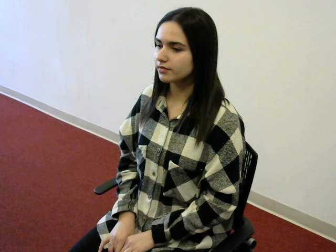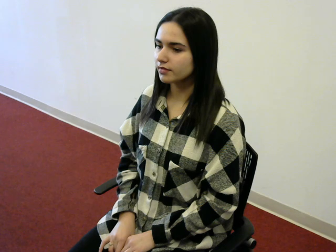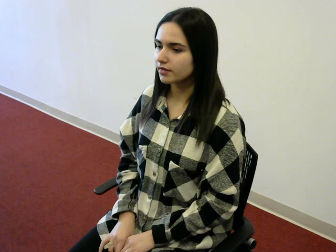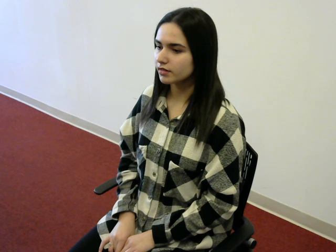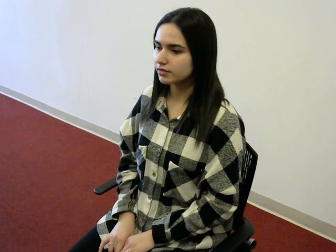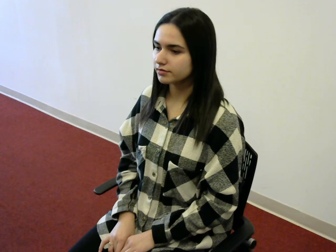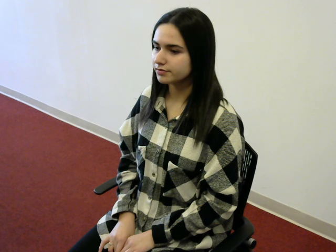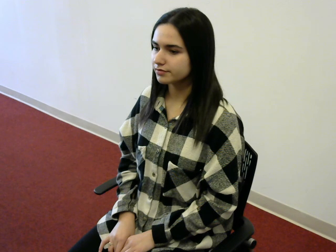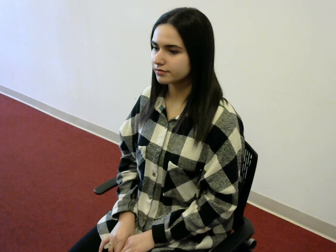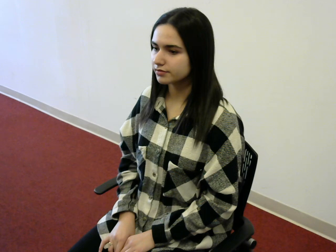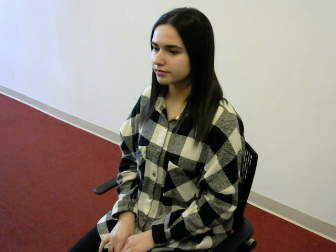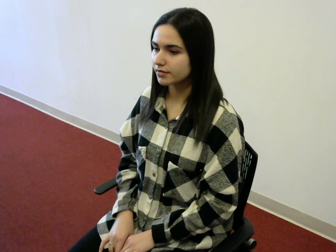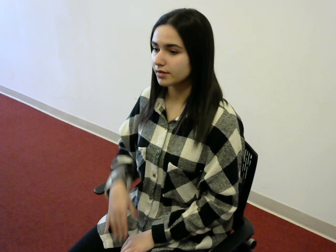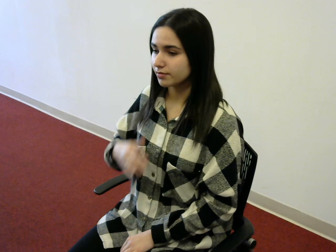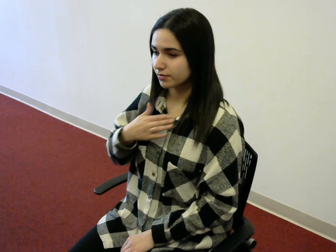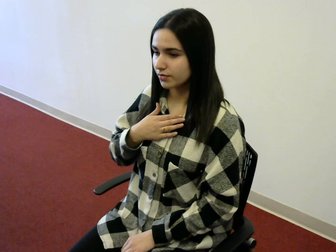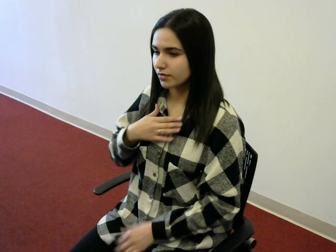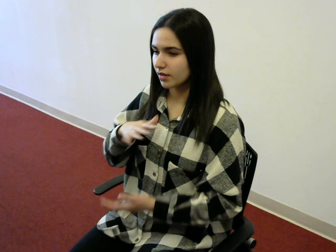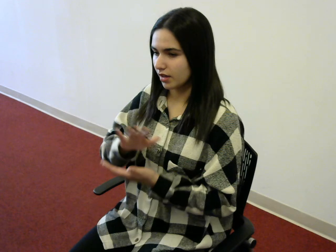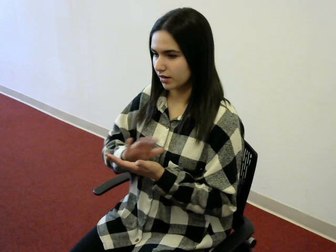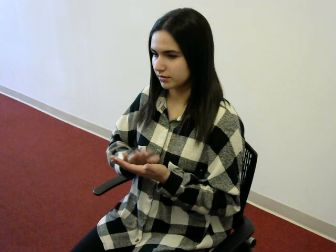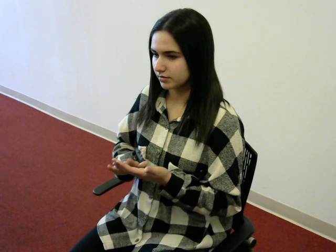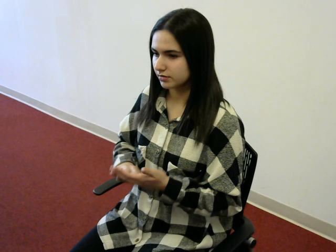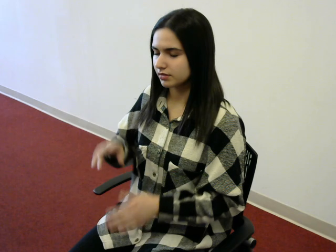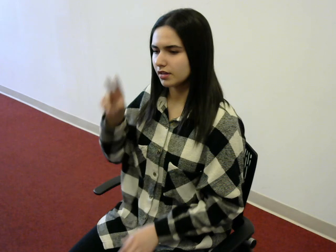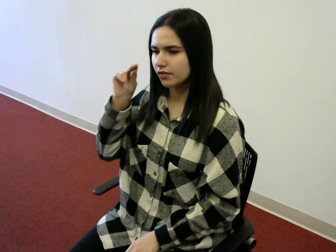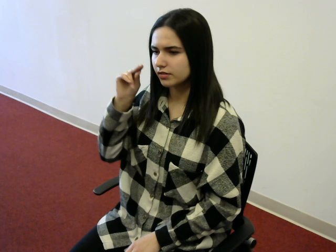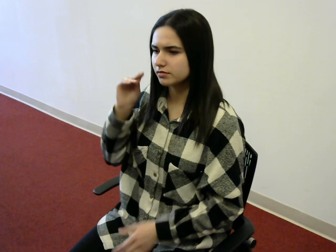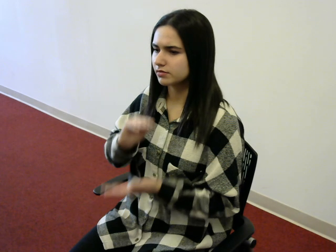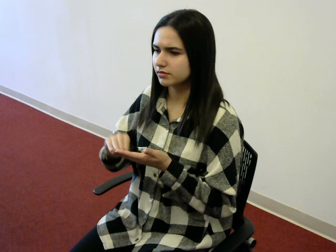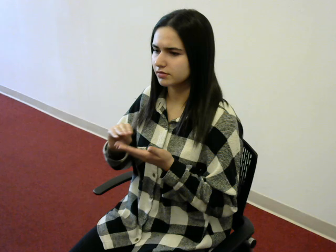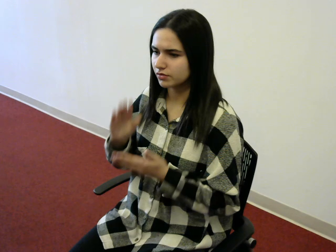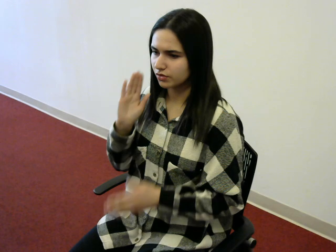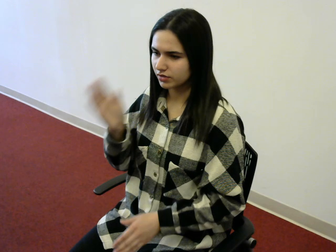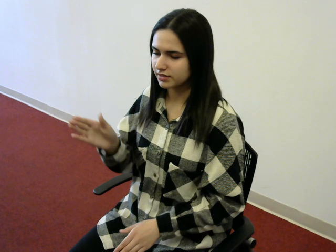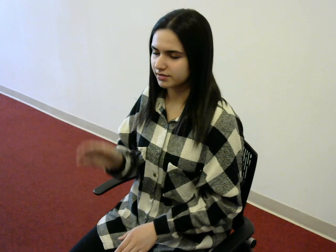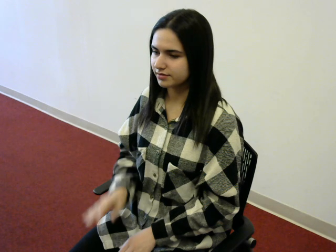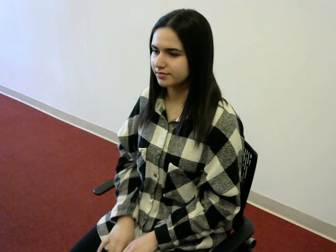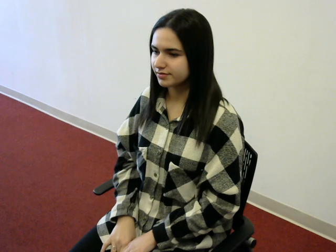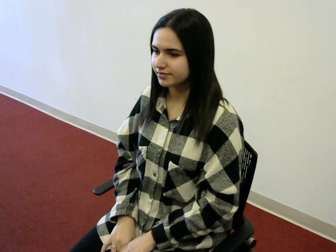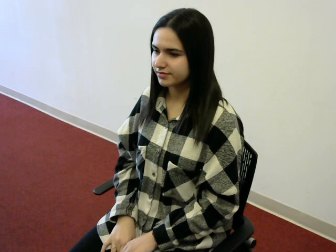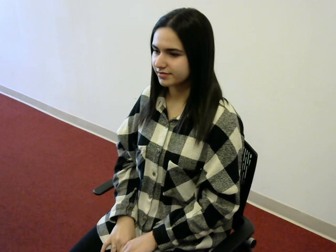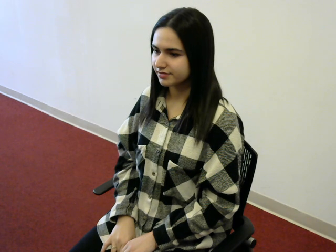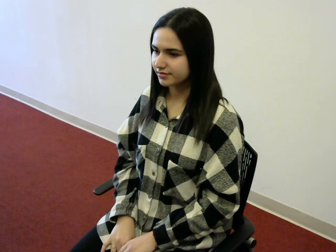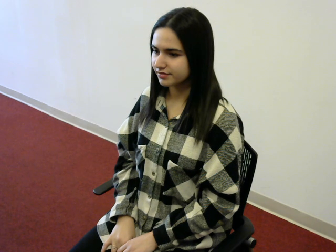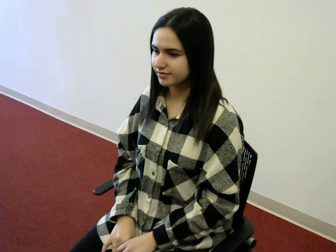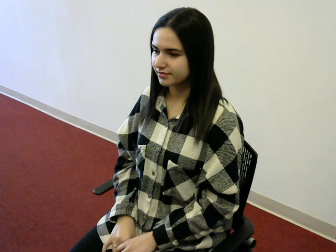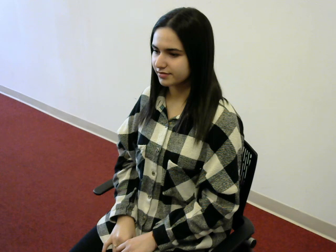Mən ərizəni nə vaxt yazmalıyam?